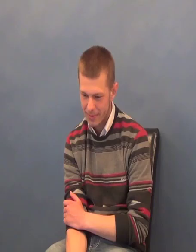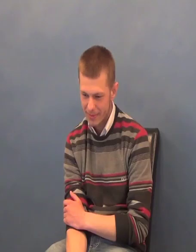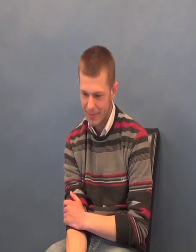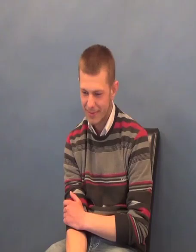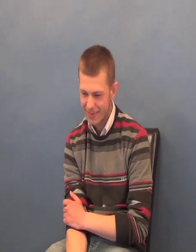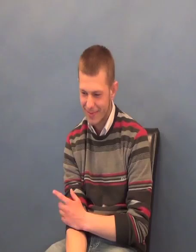Aha.